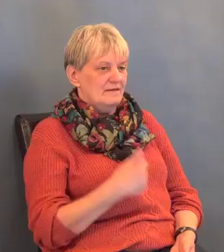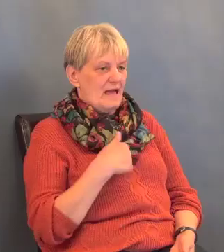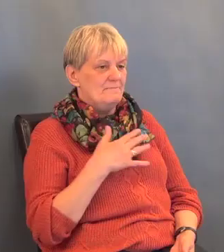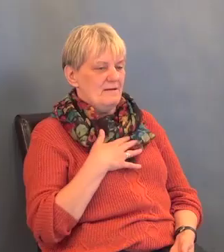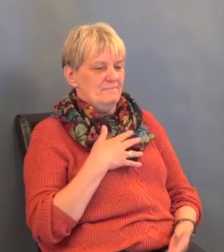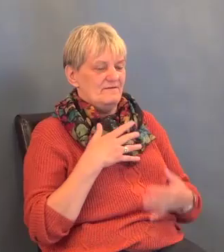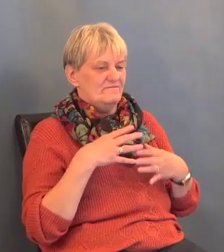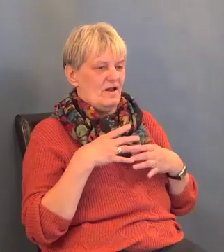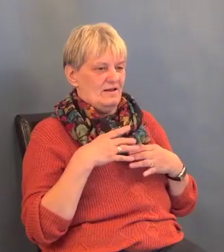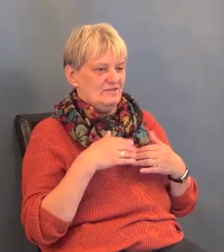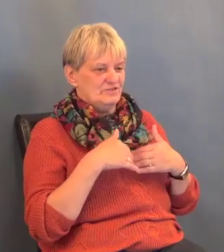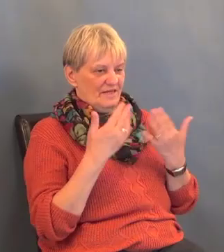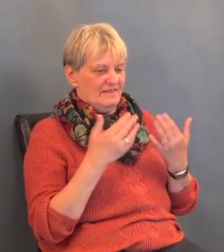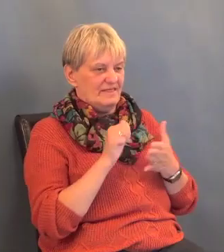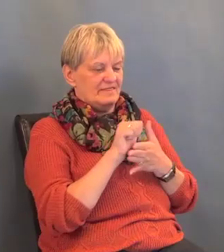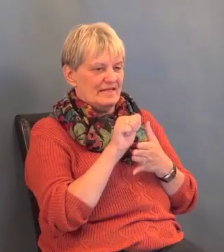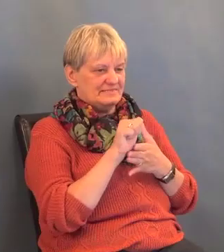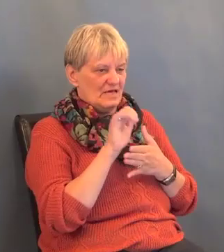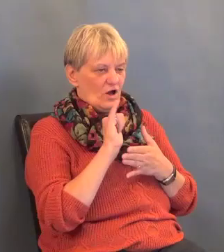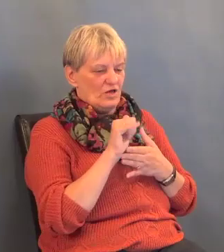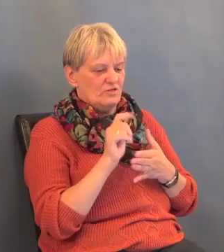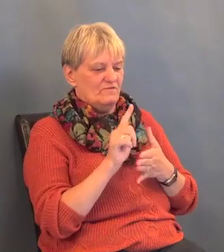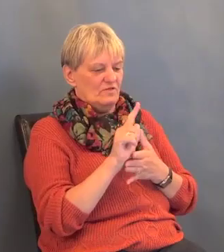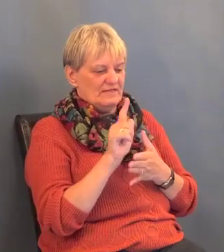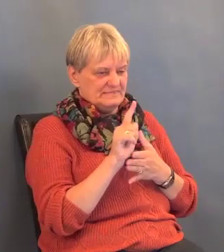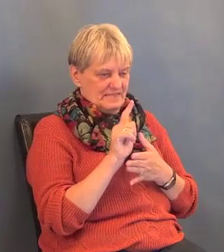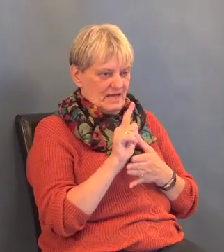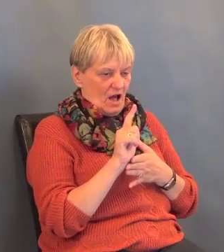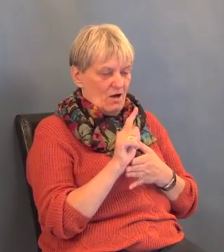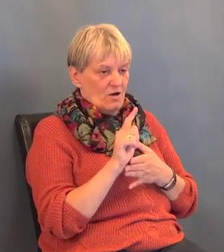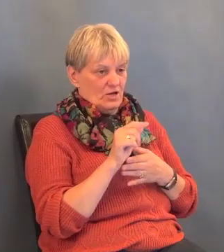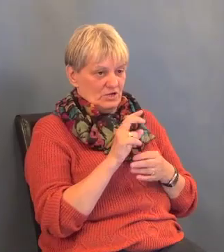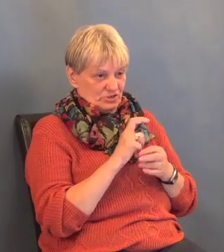Ja mam wolne jedenastego i dwunastego.